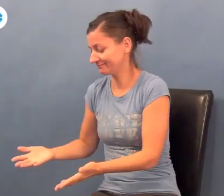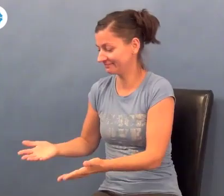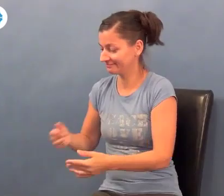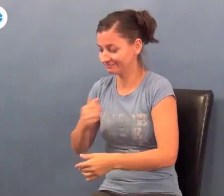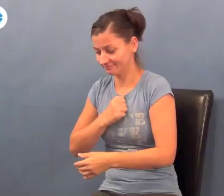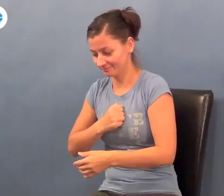Smutny.